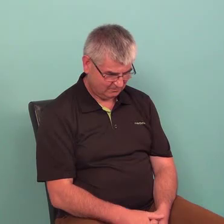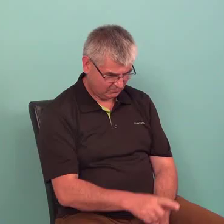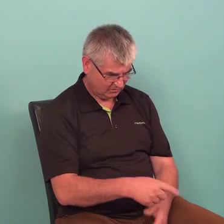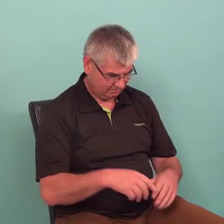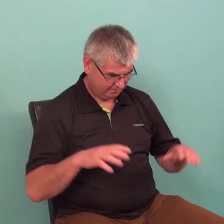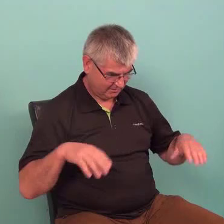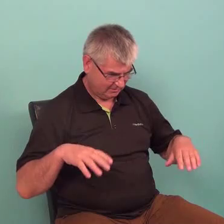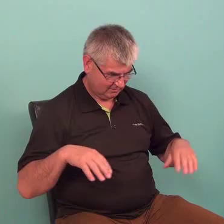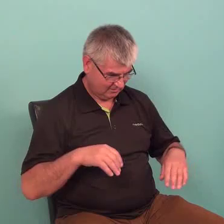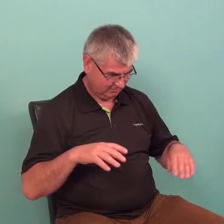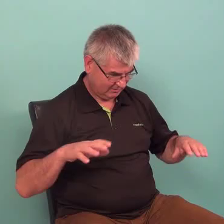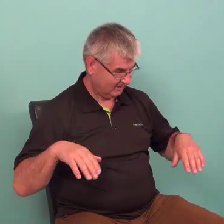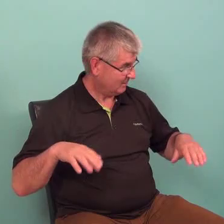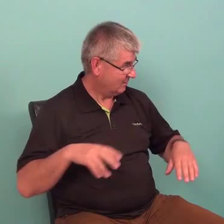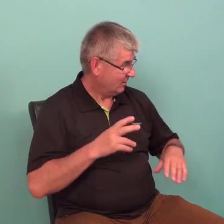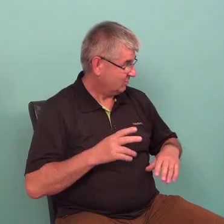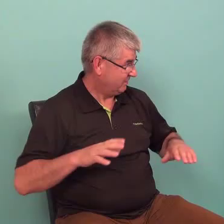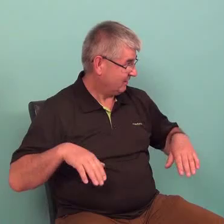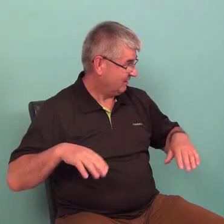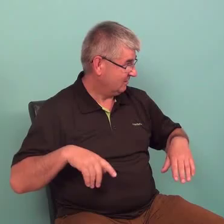Czy to jest ptak, kaczka?